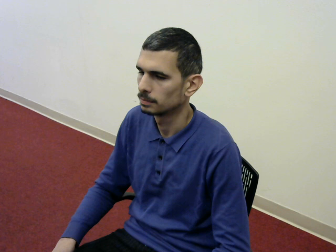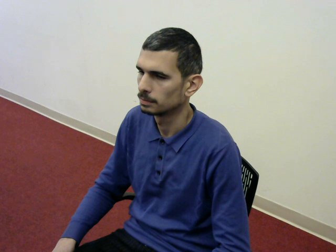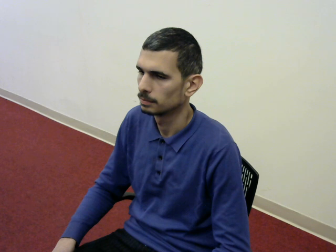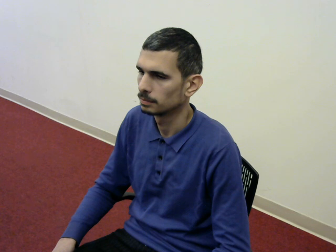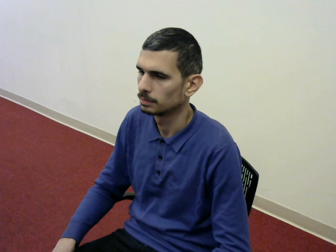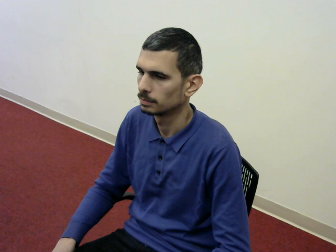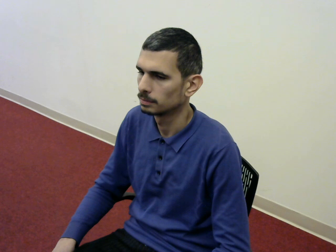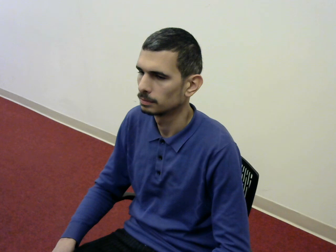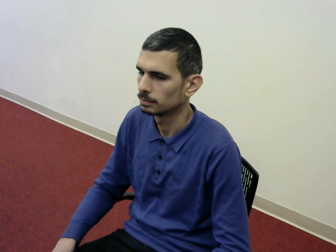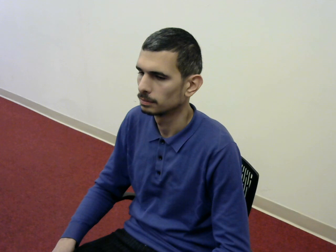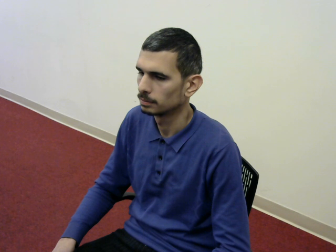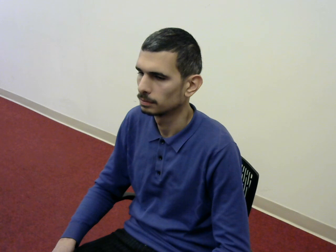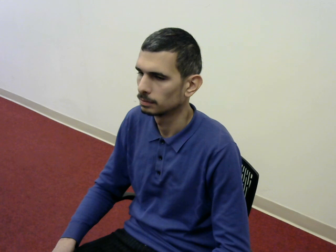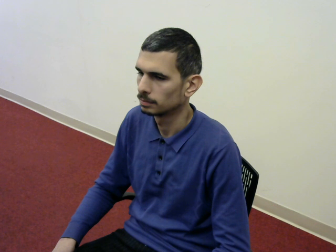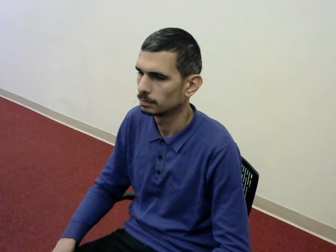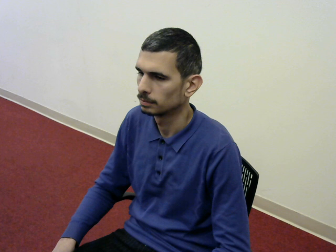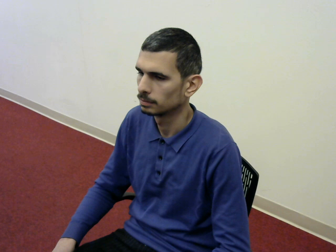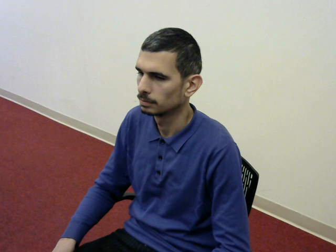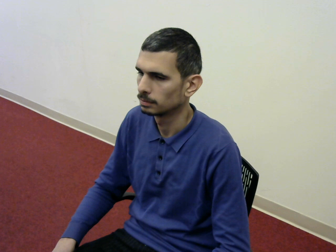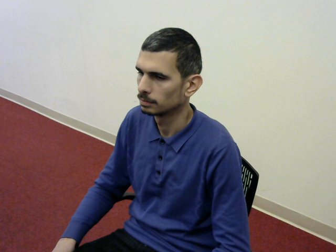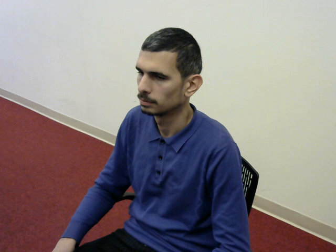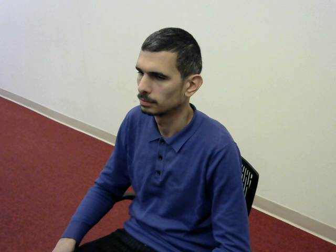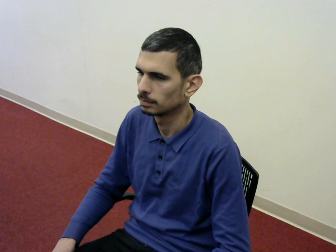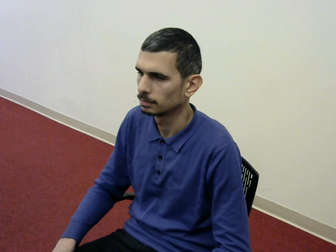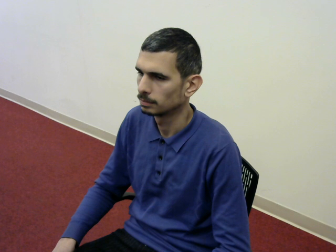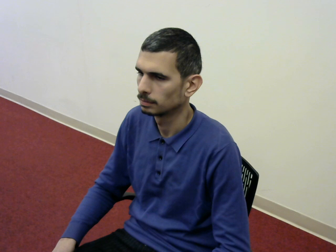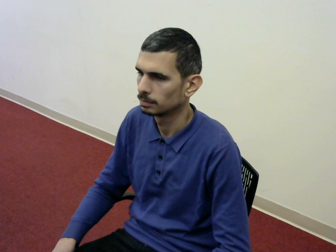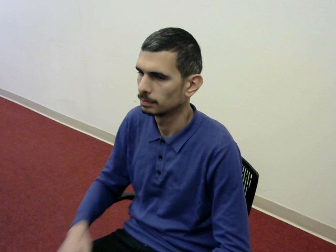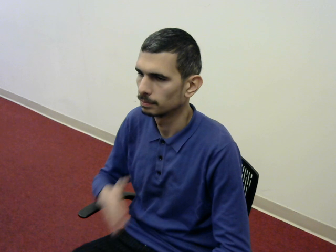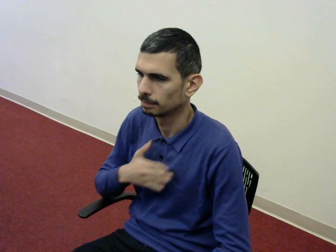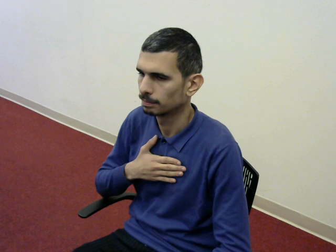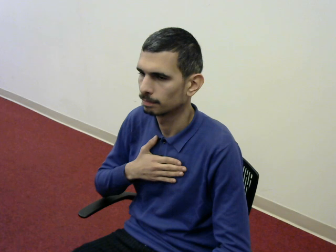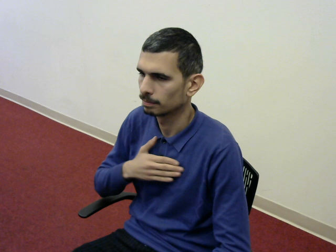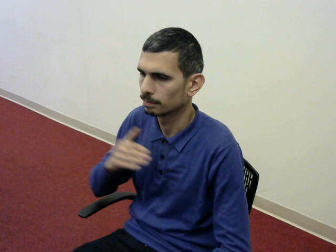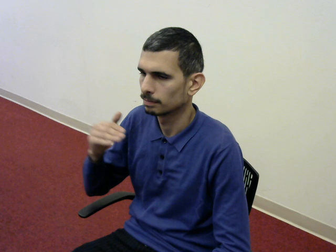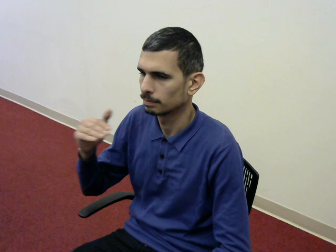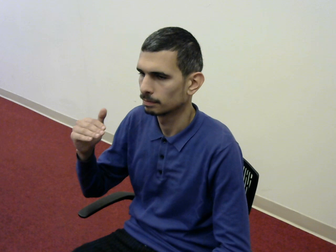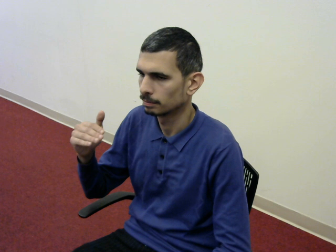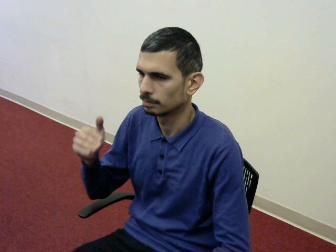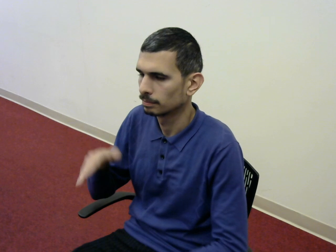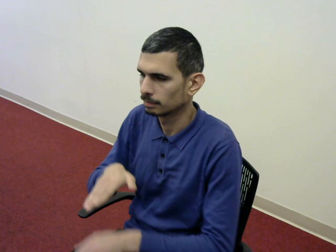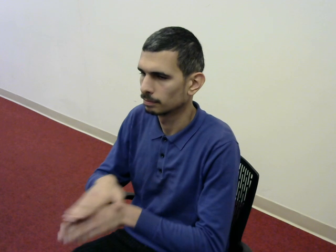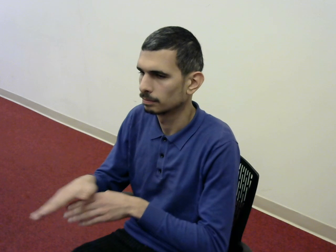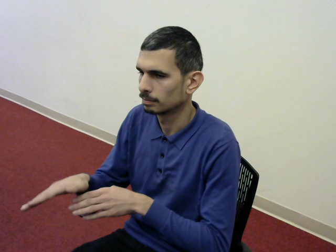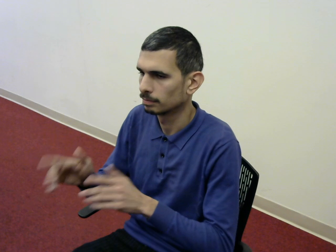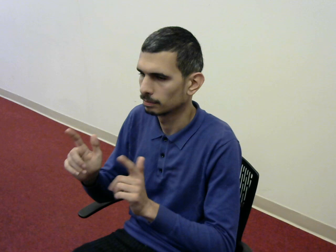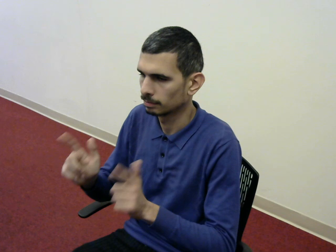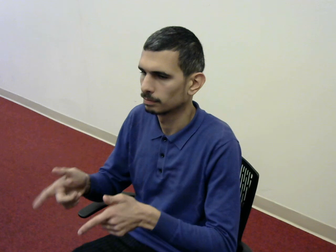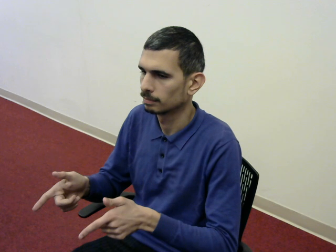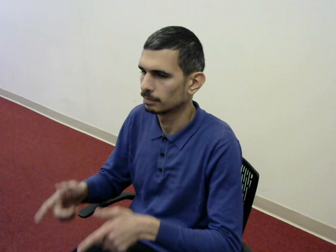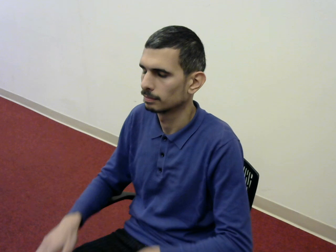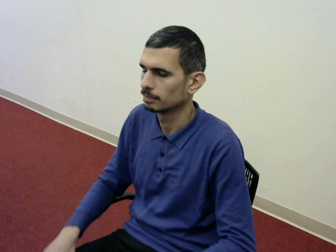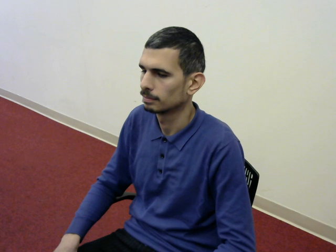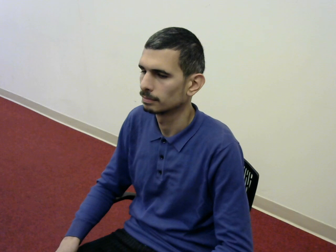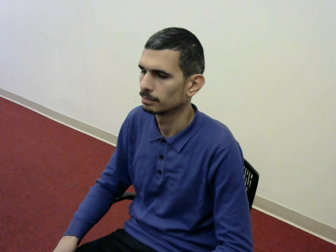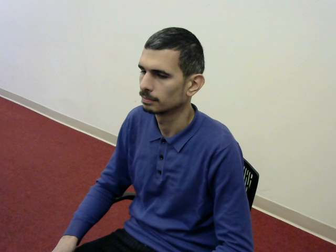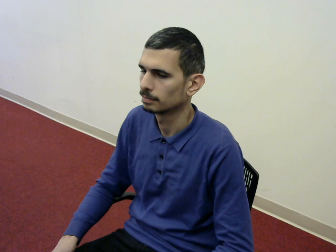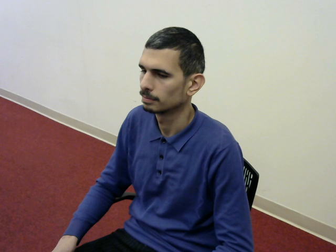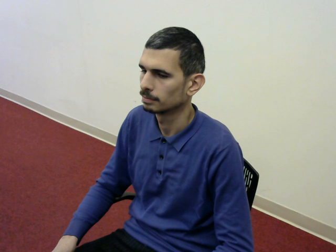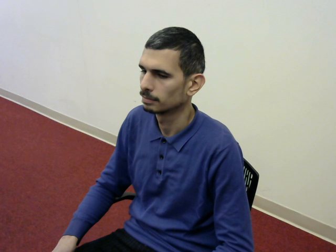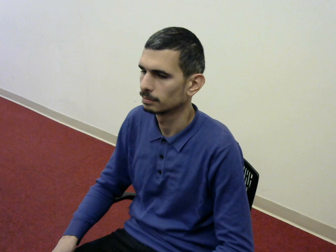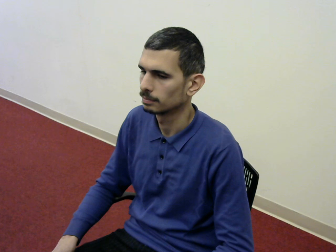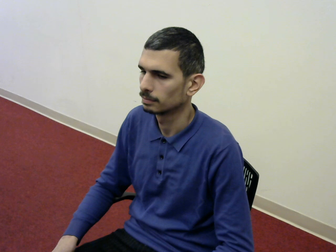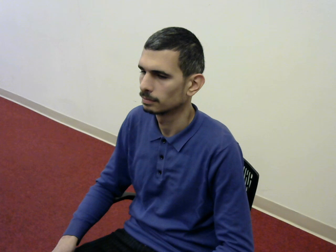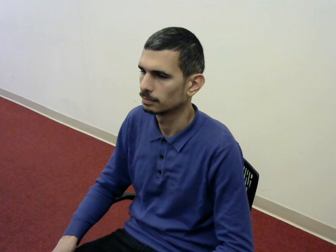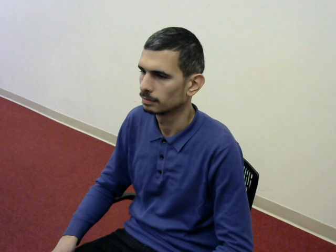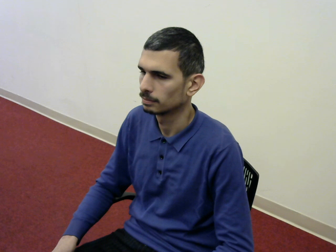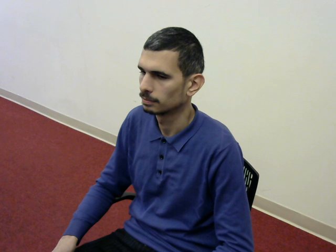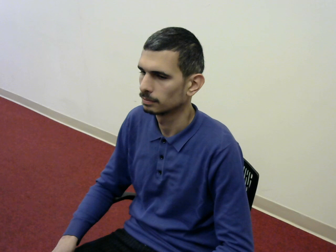Mən sizinlə tamamilə razıyam